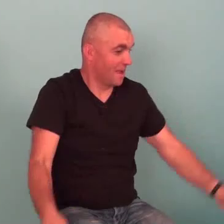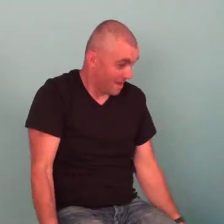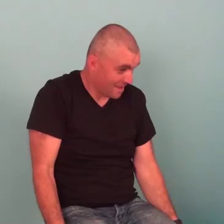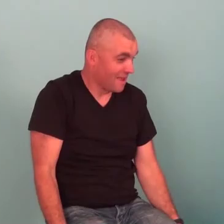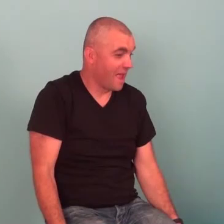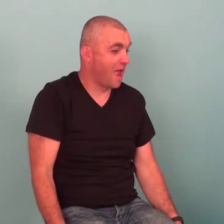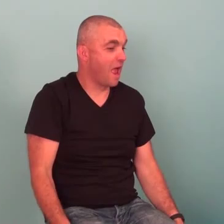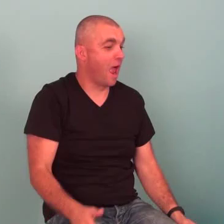Stoi na baczność.